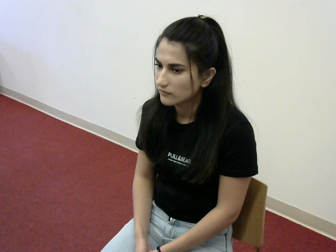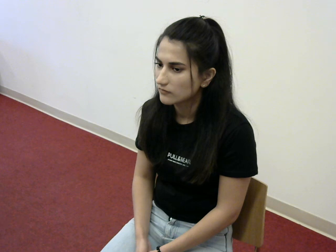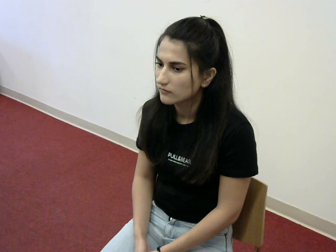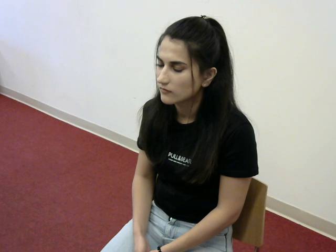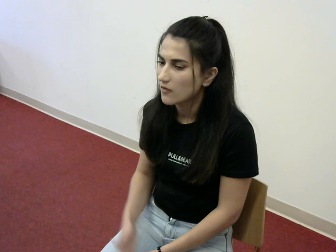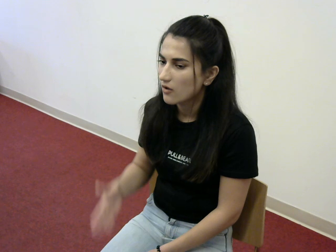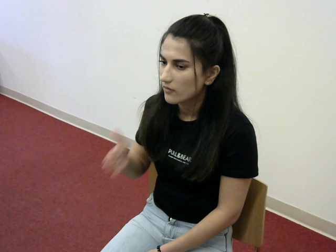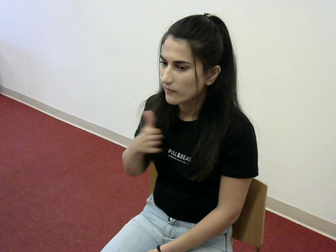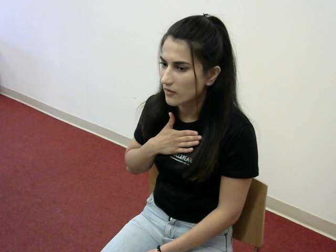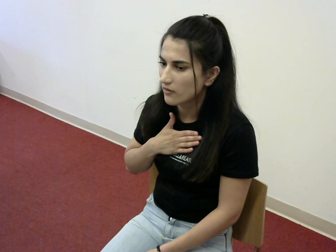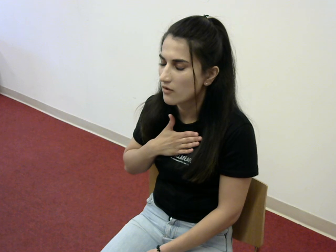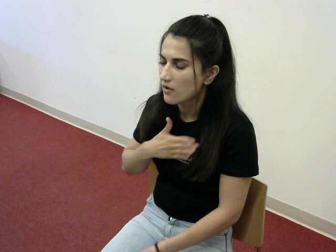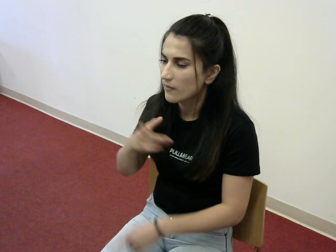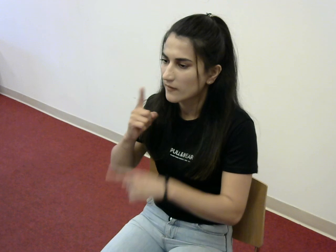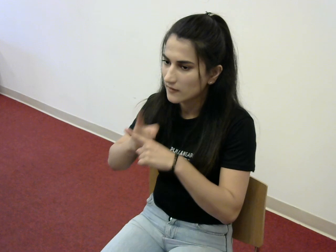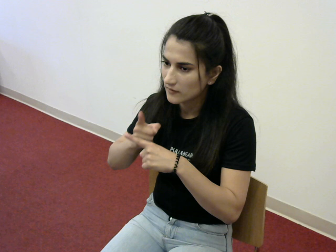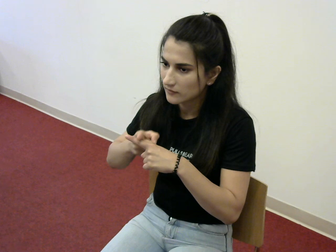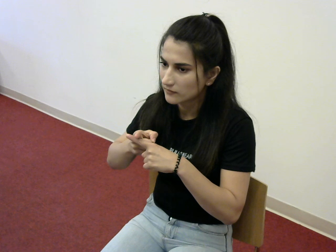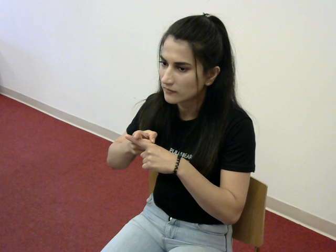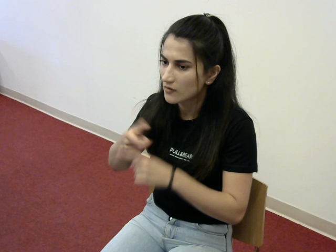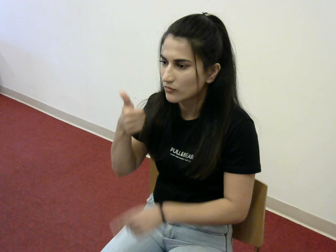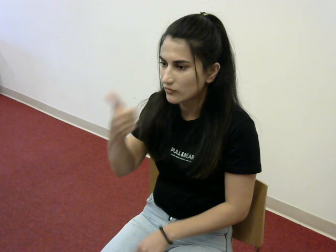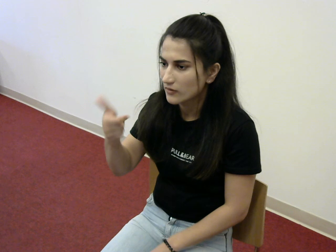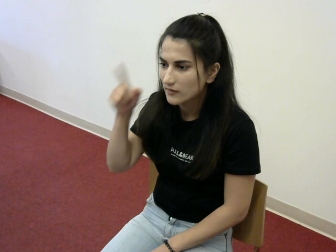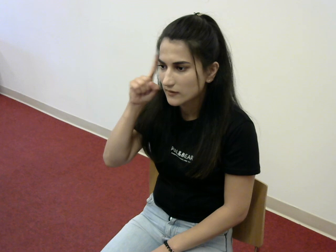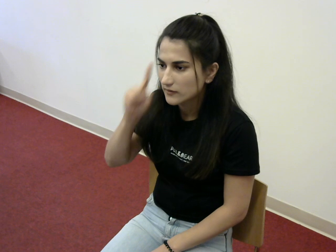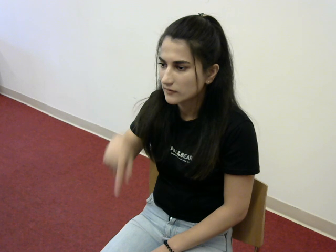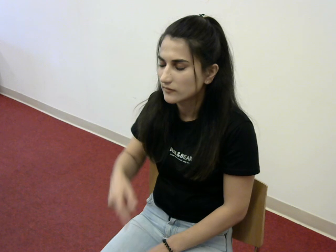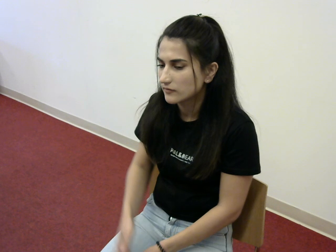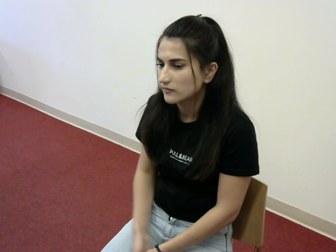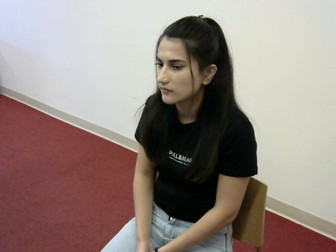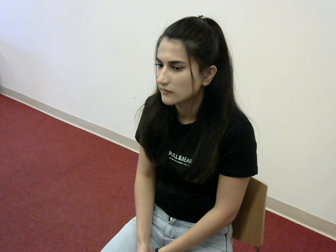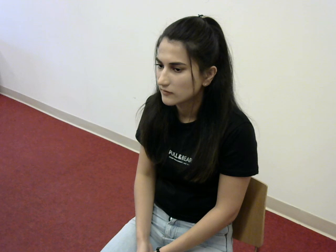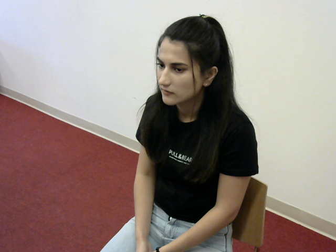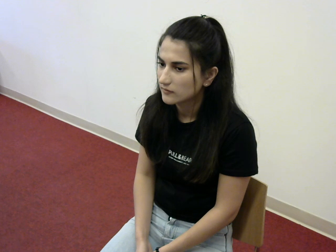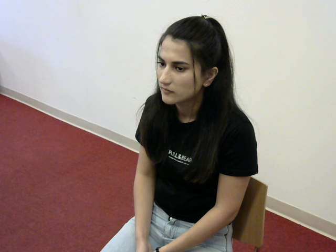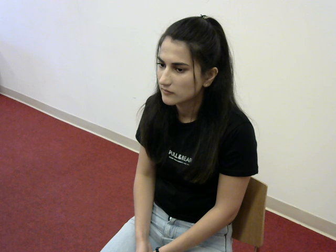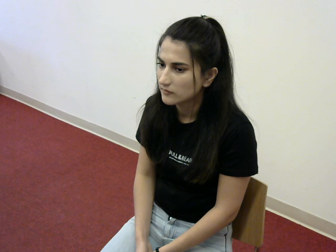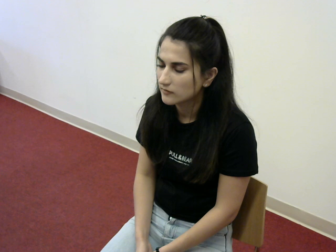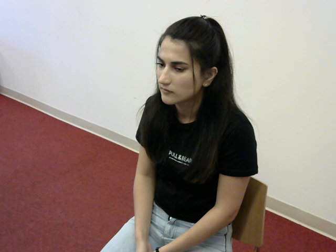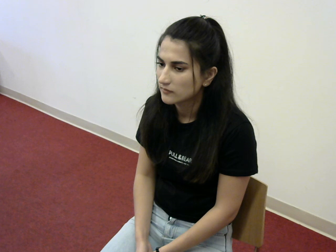Mən riyaziyyatı yaxşı bilirəm